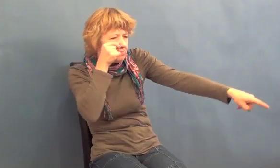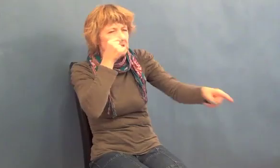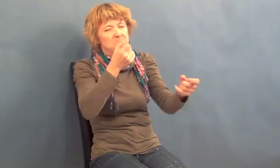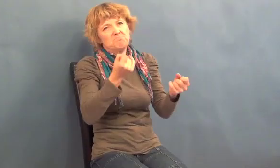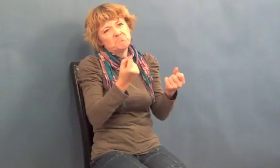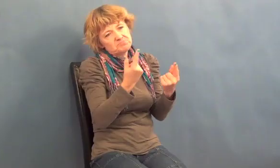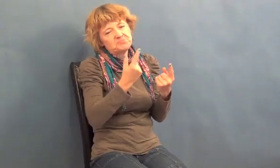Dziwne.